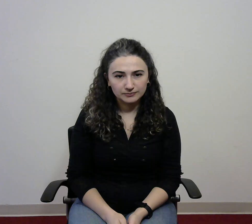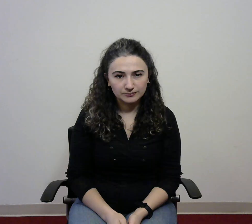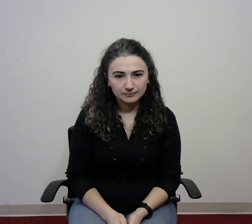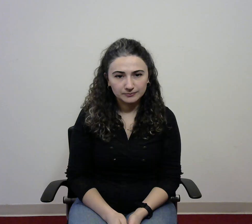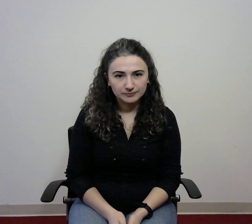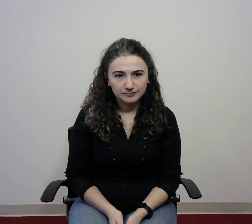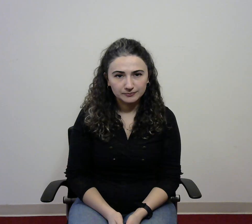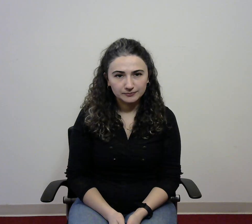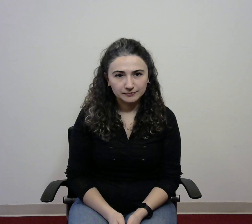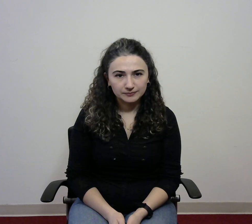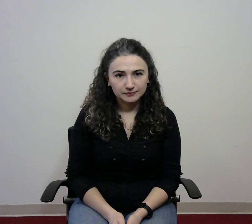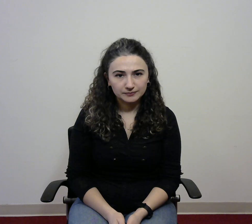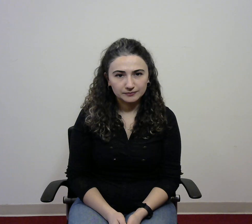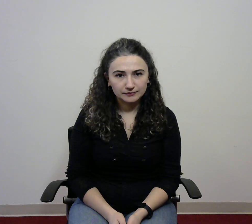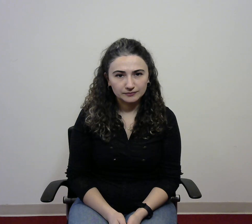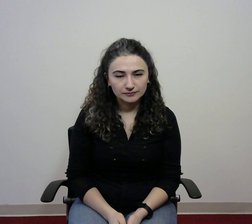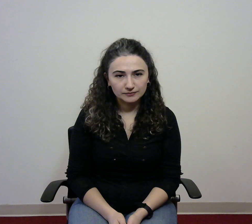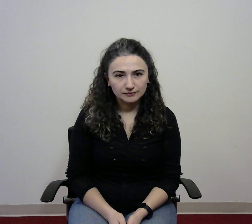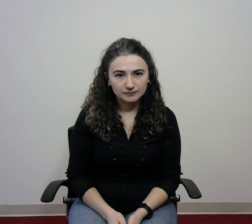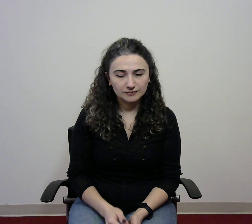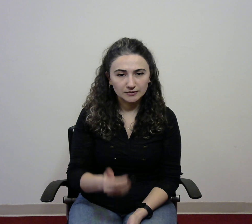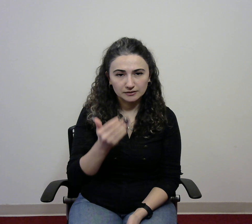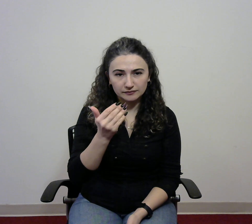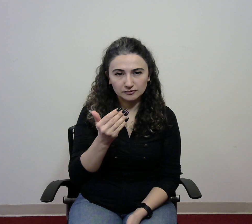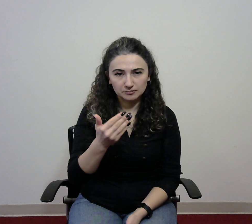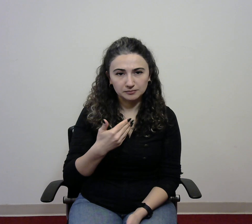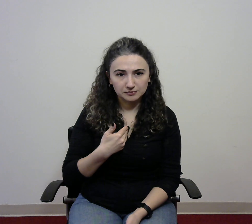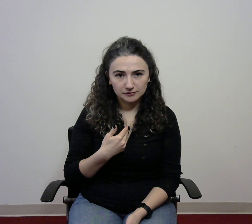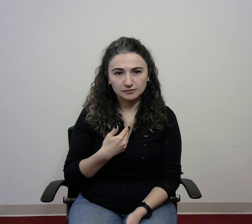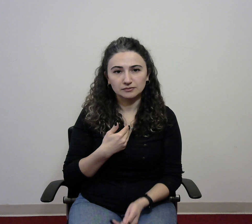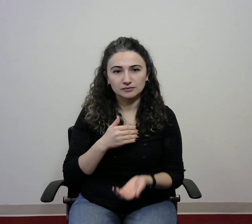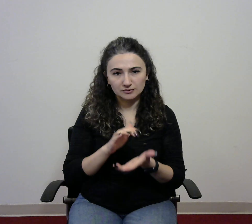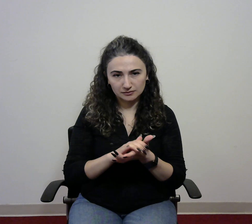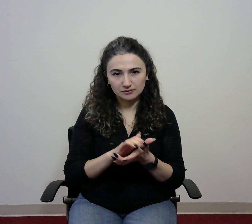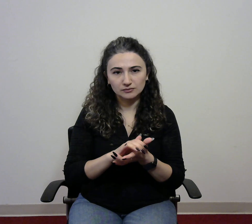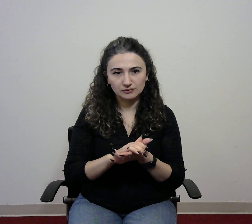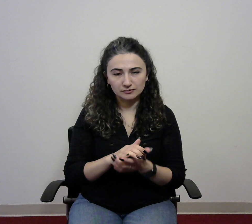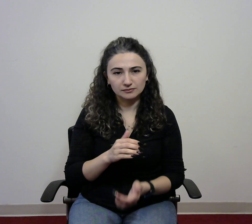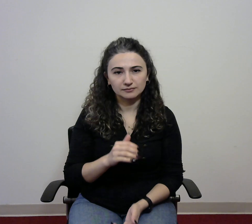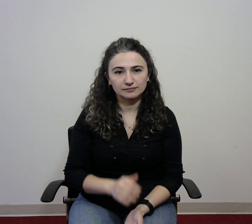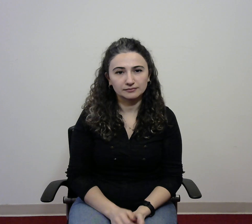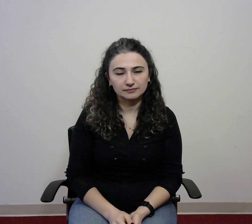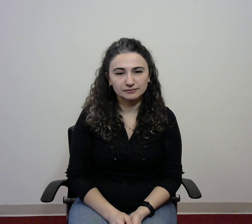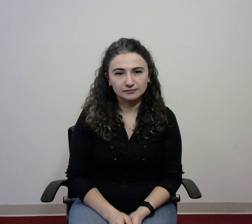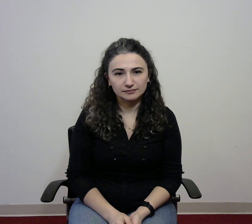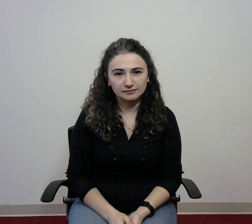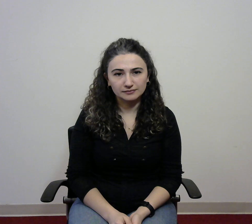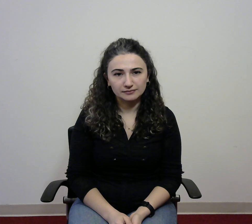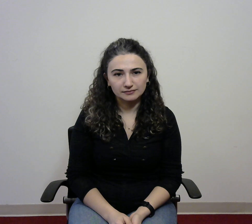Siz mənə tanış gəlirsiniz